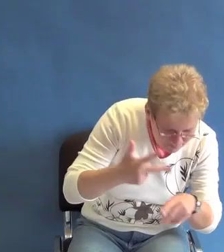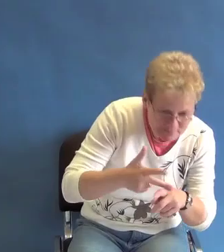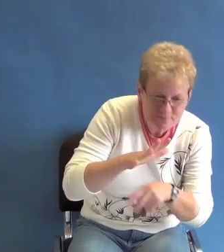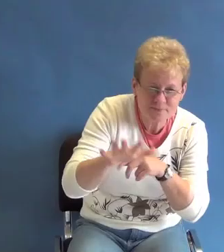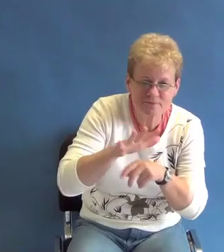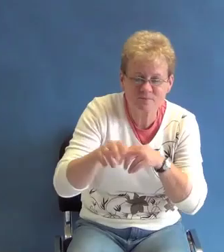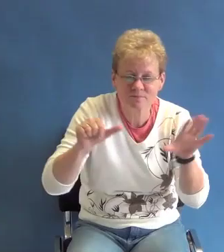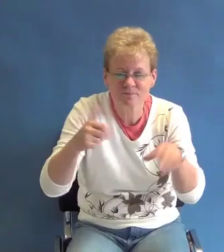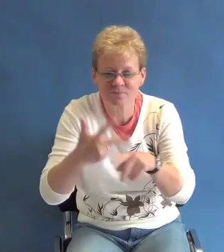Piętnastego o szóstej trzydzieści.